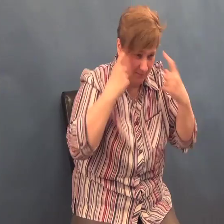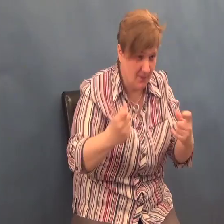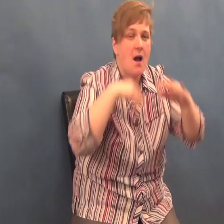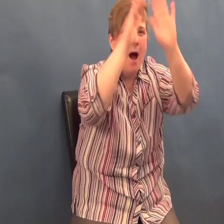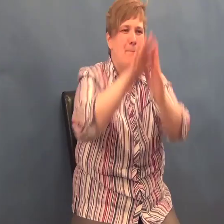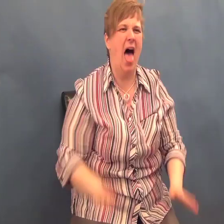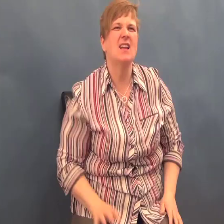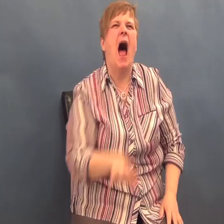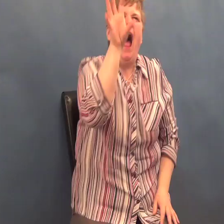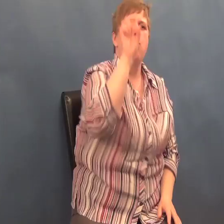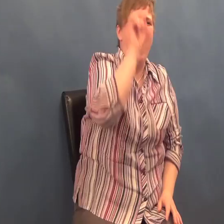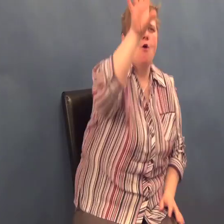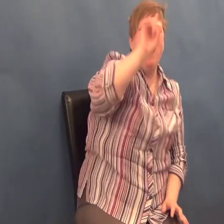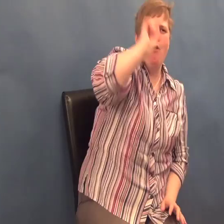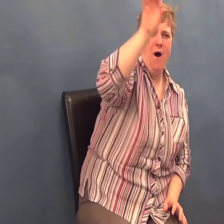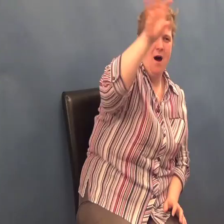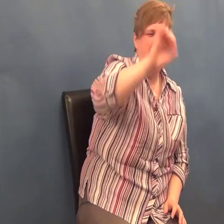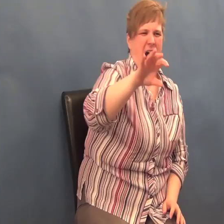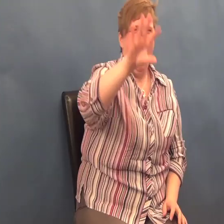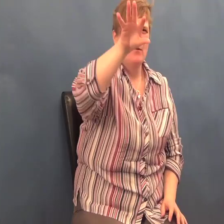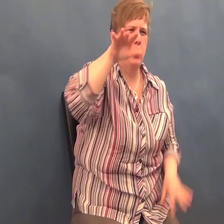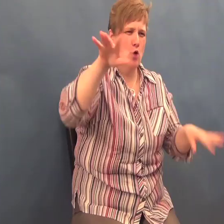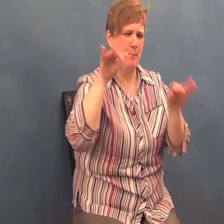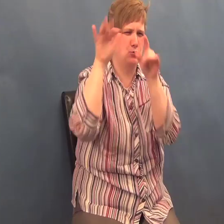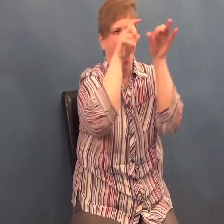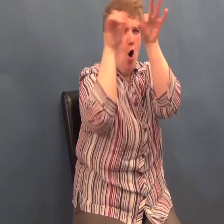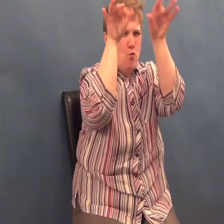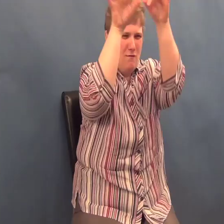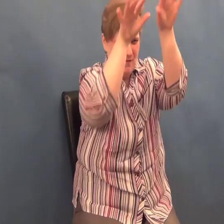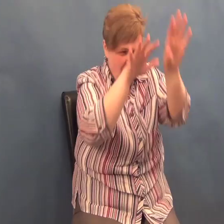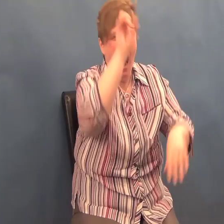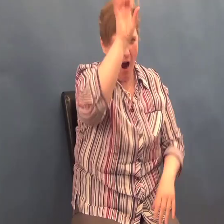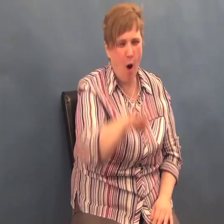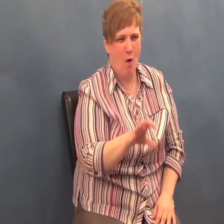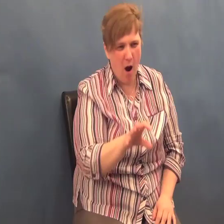Pies zaczął na ten kokon, dookoła którego było mnóstwo os, szczekać.